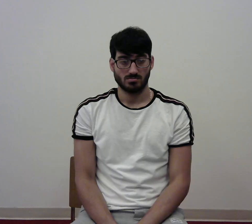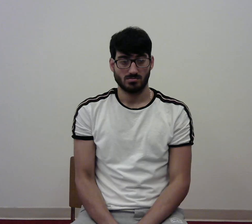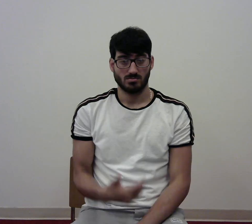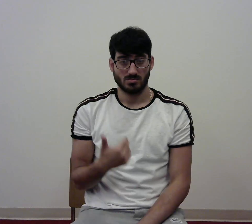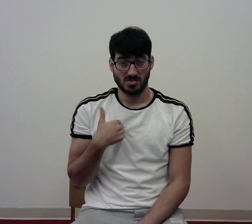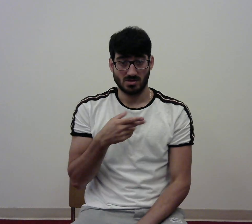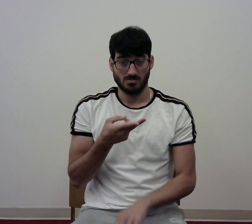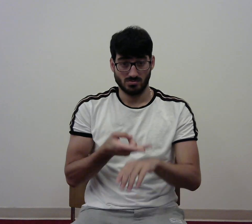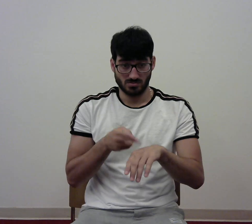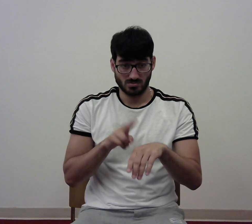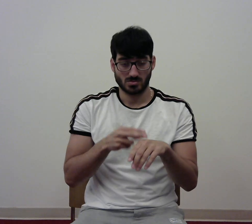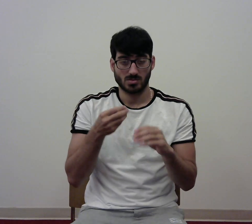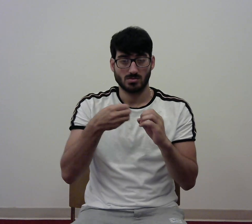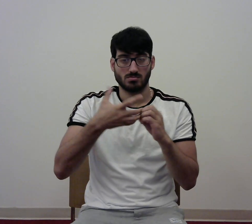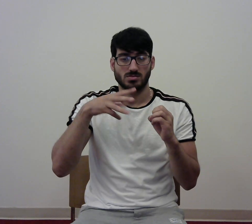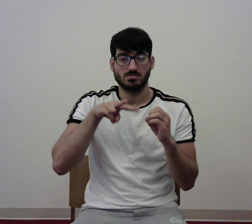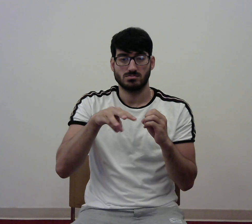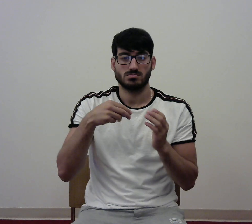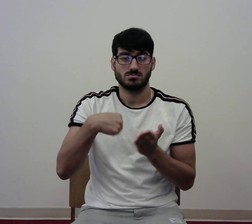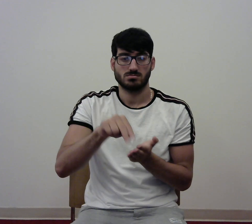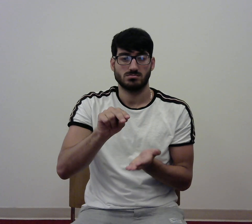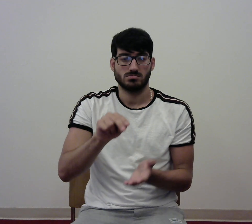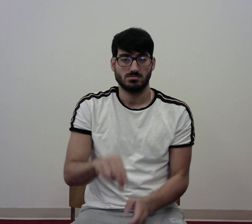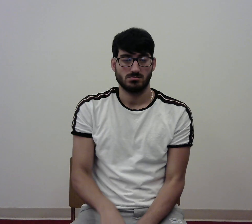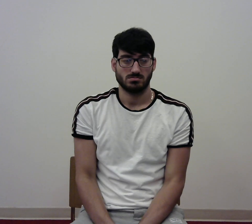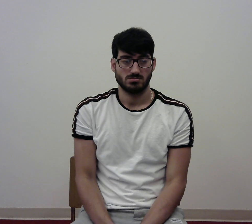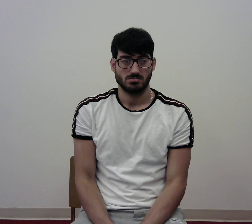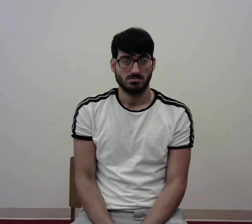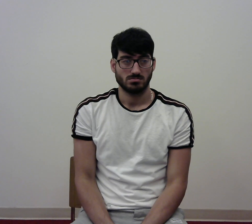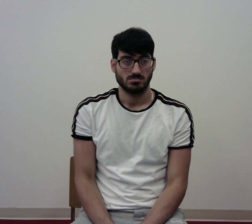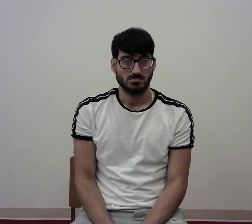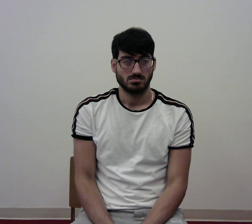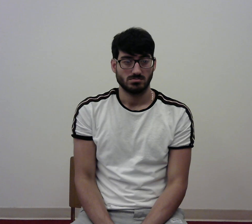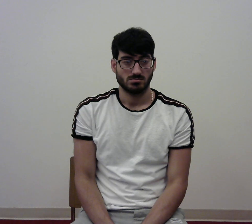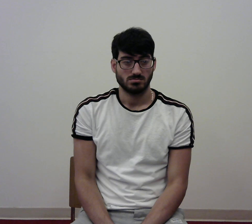Mən bunu 15 manata almışam